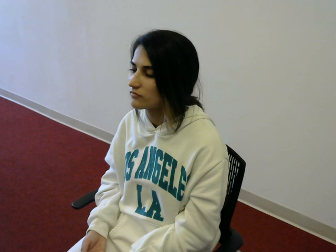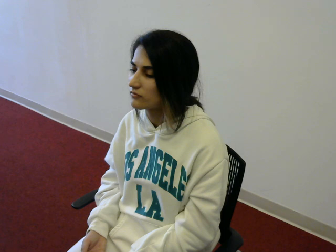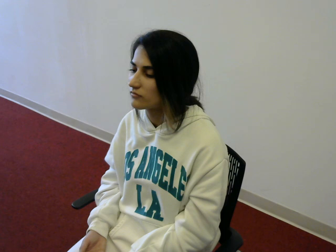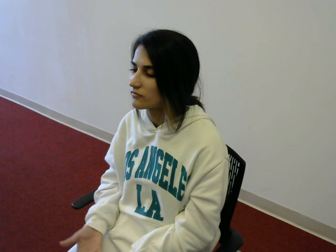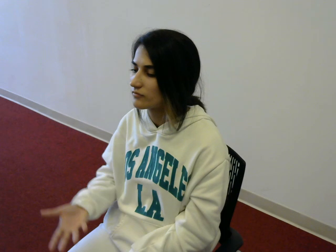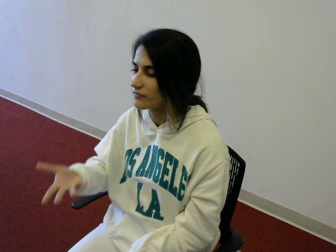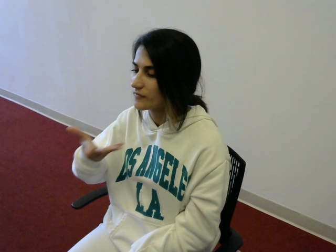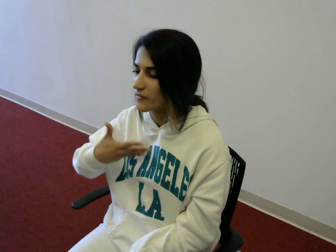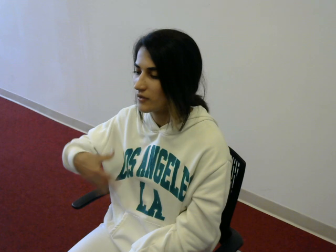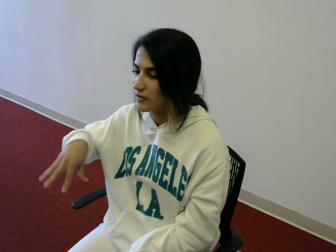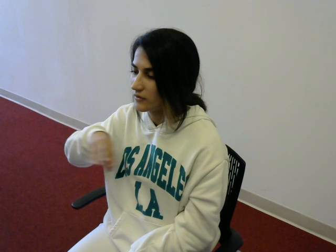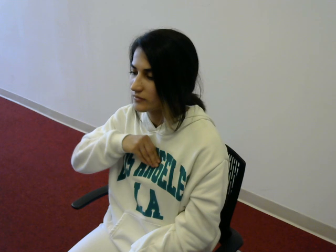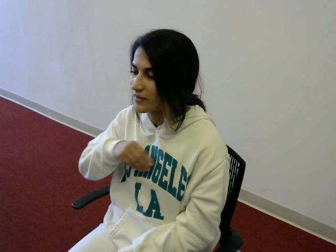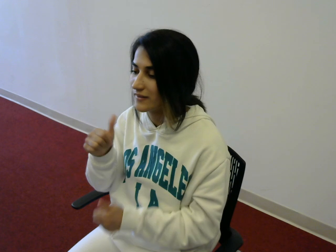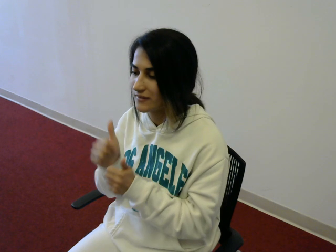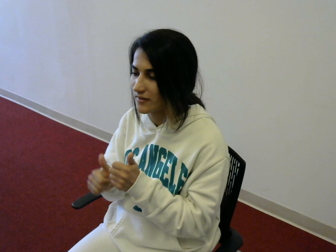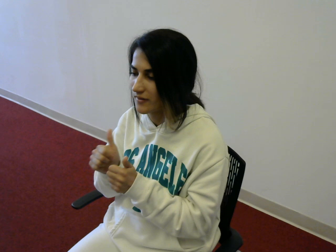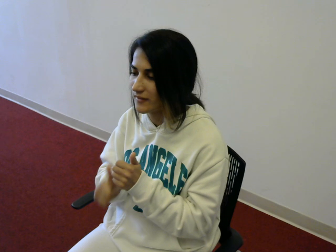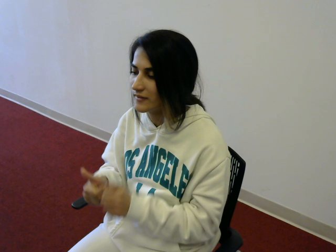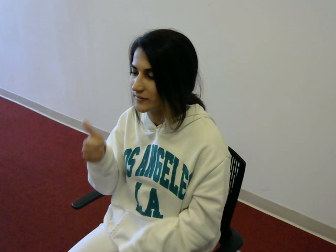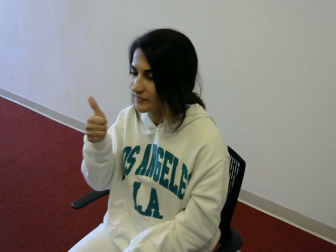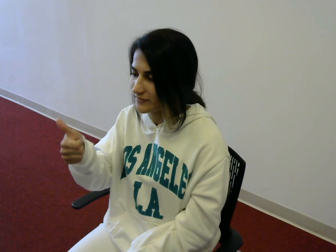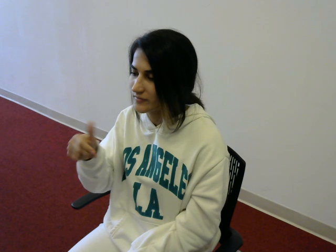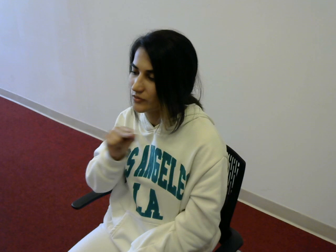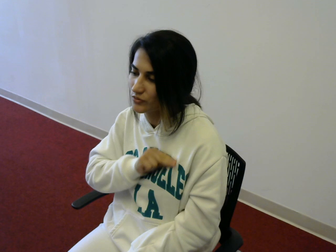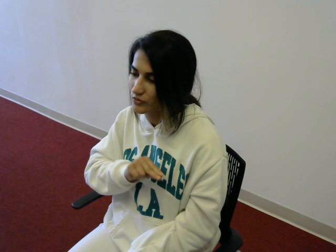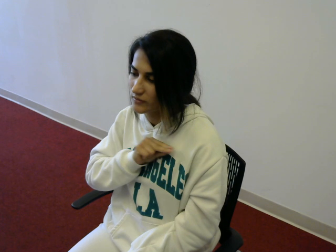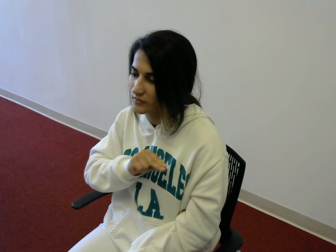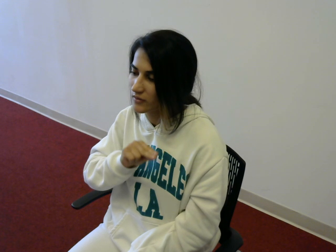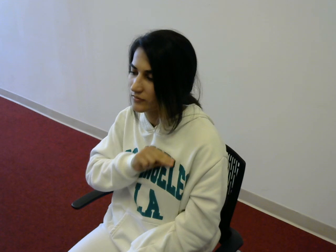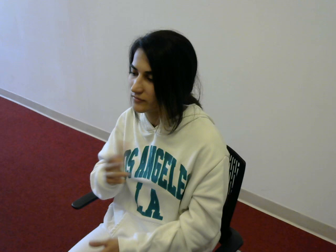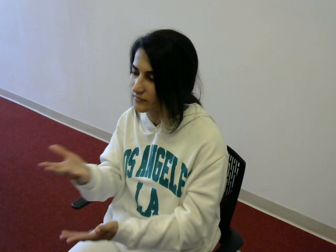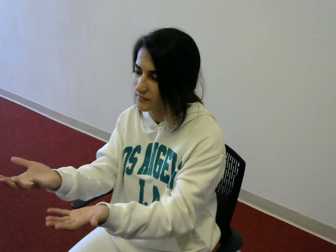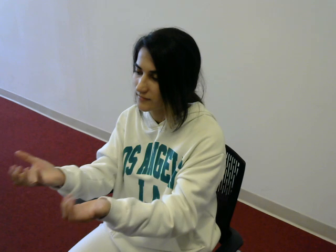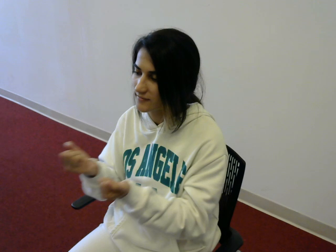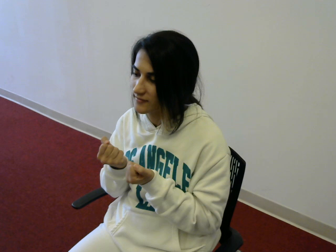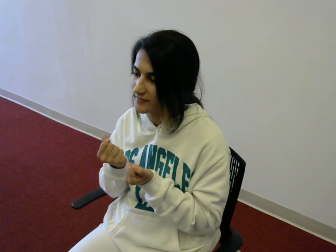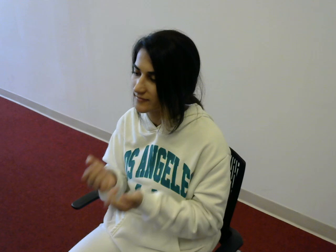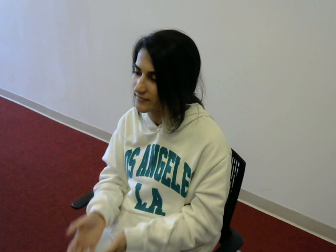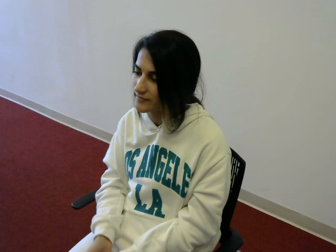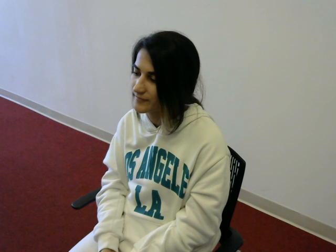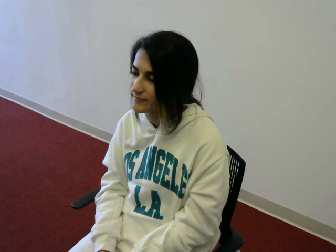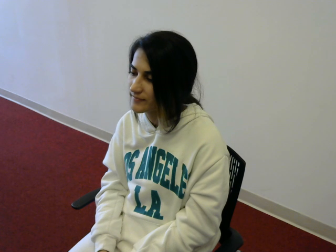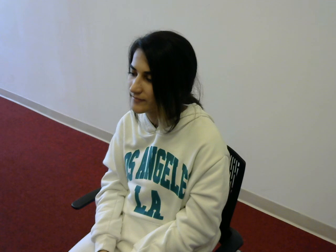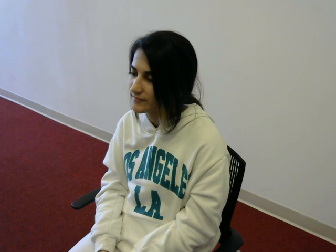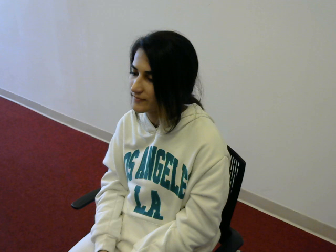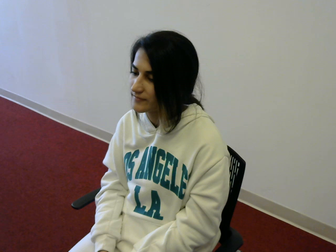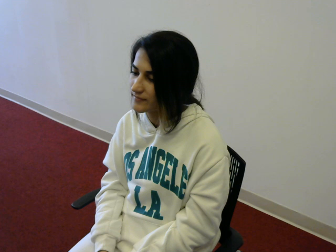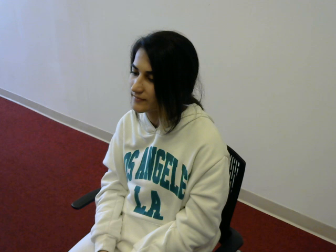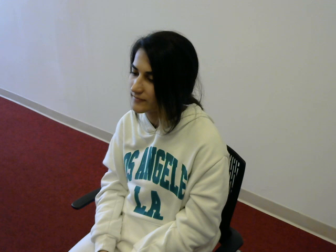Biz həmişə yaxşı işçiləri işə götürürük